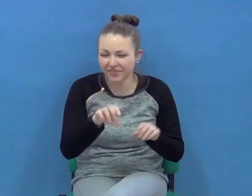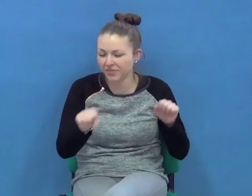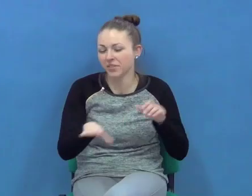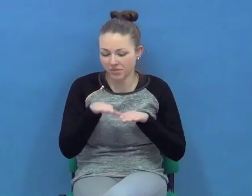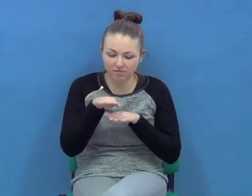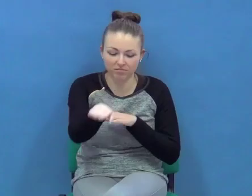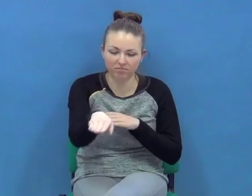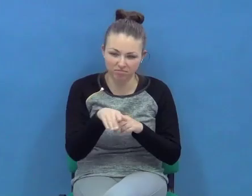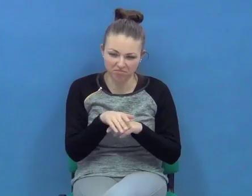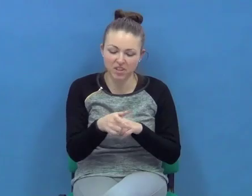Drezyna przejeżdża.